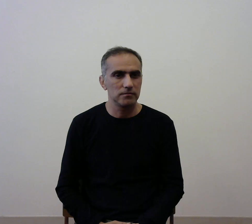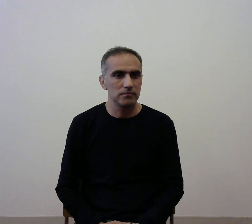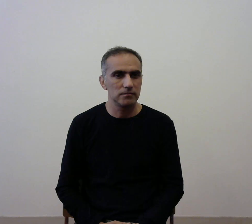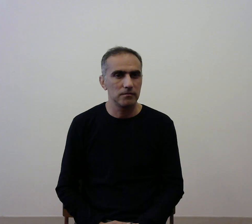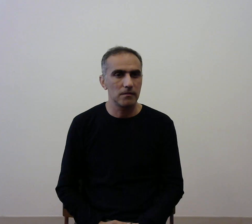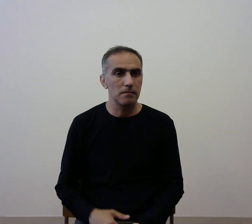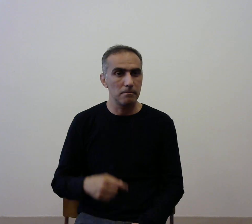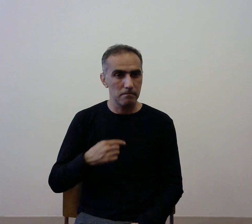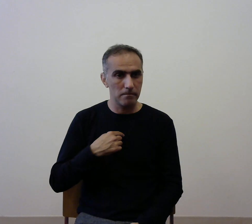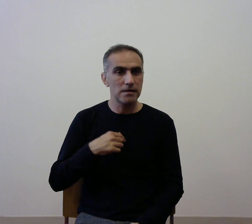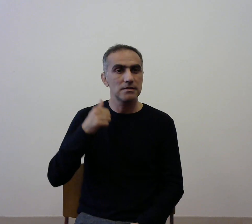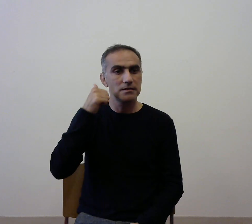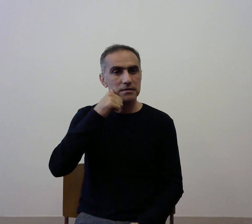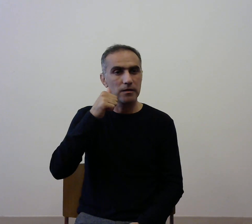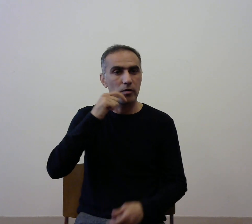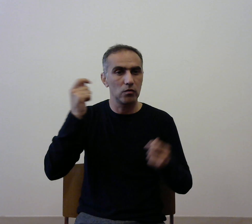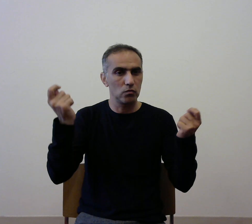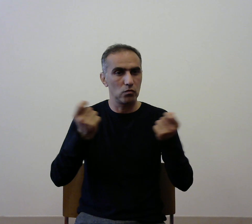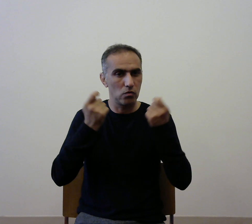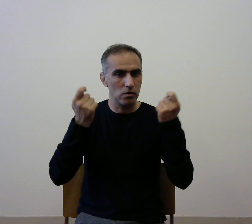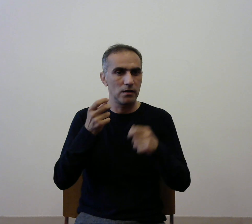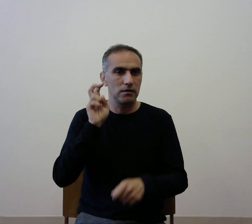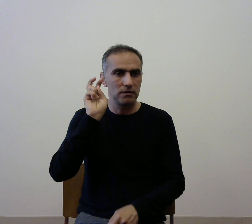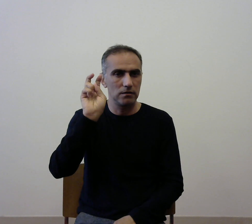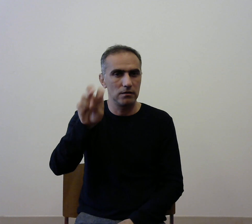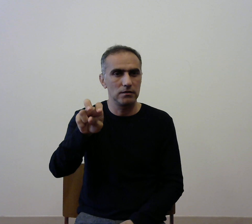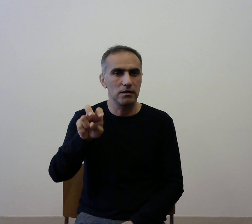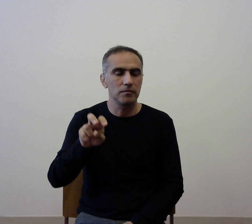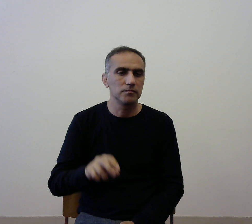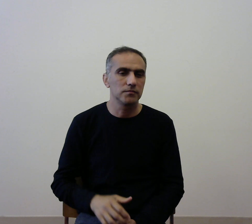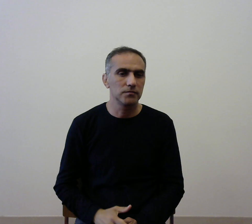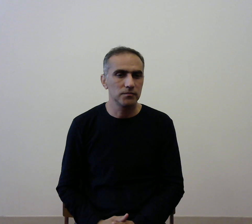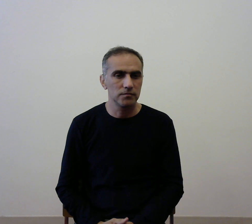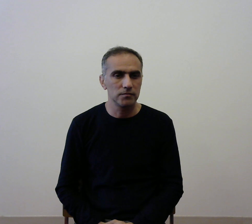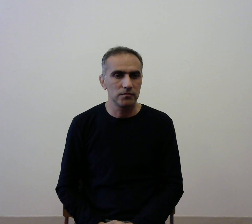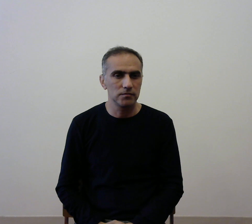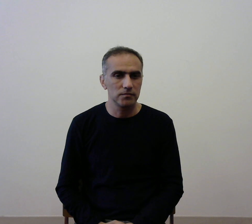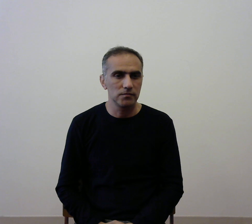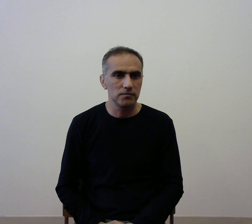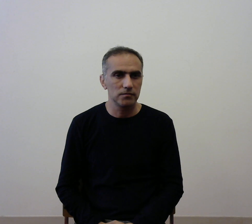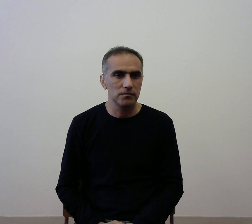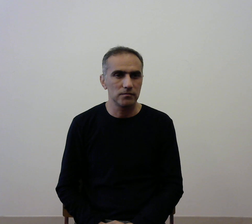Mən sabah toya gedirəm